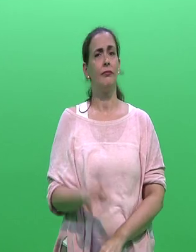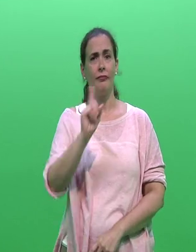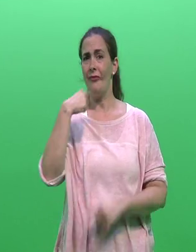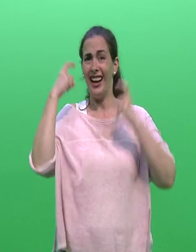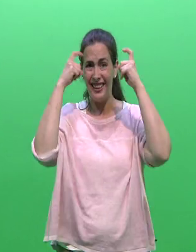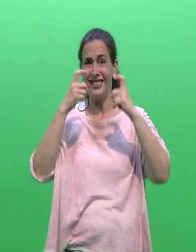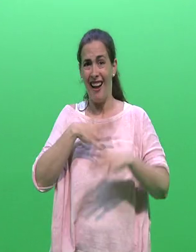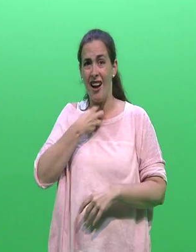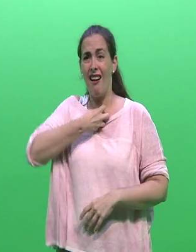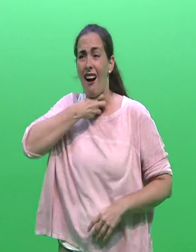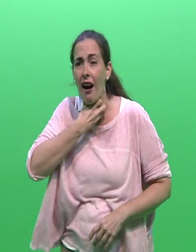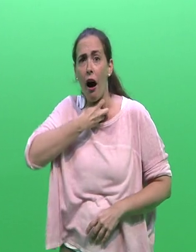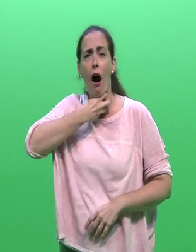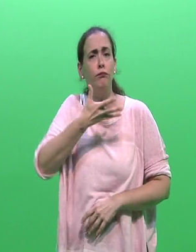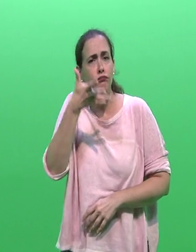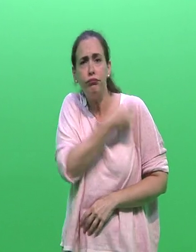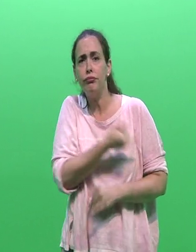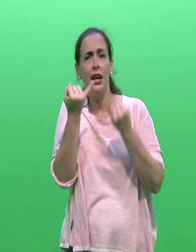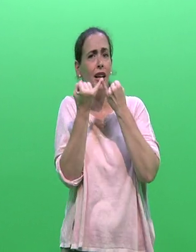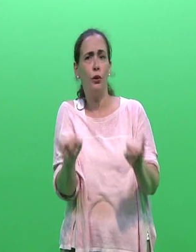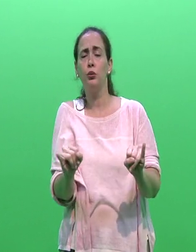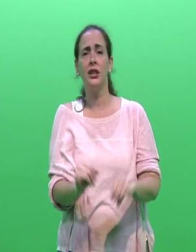Intento escopir els mocs, però no puc, és inútil.